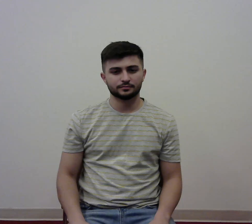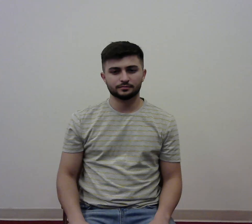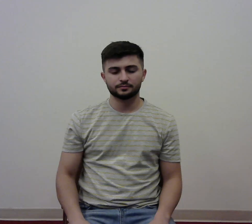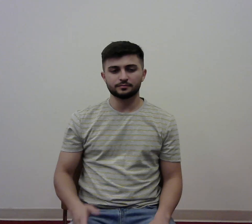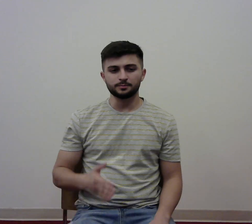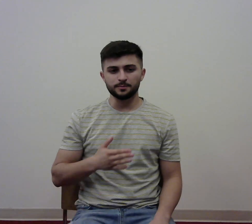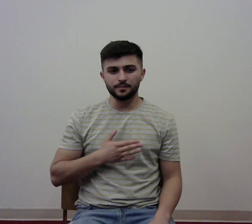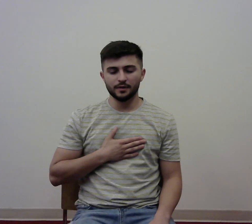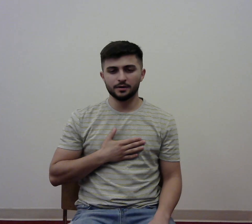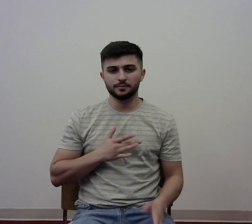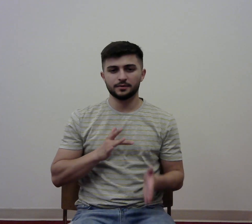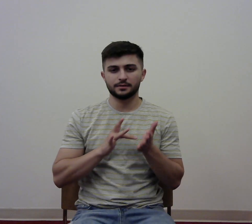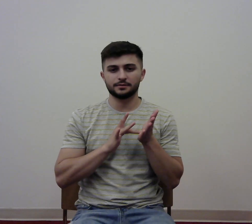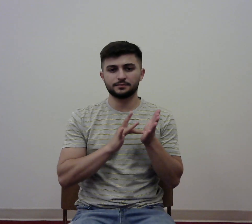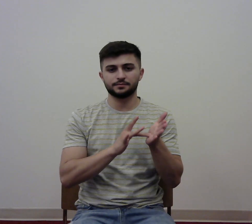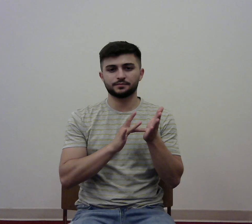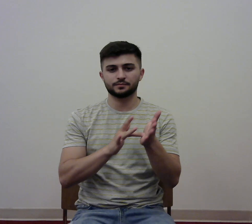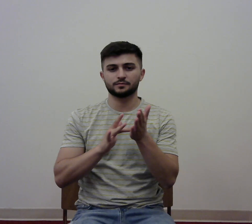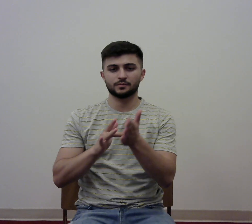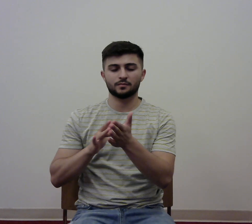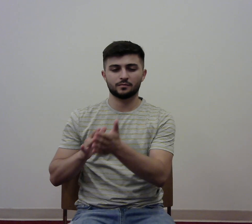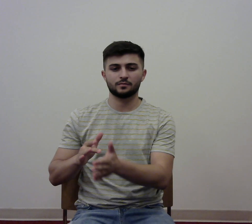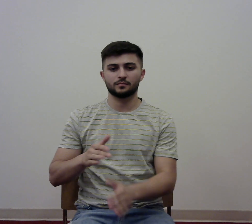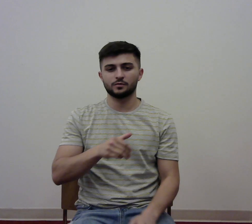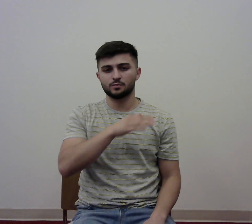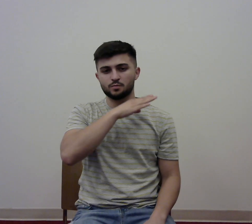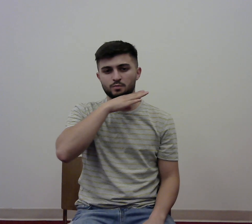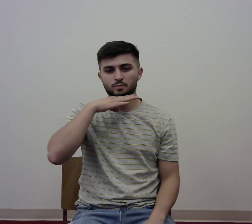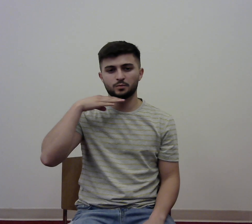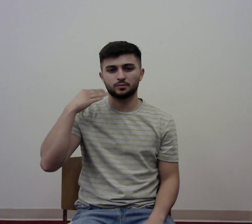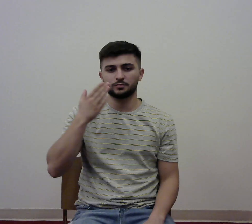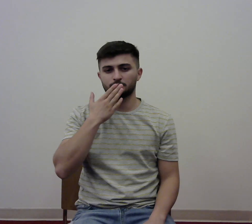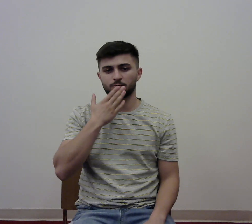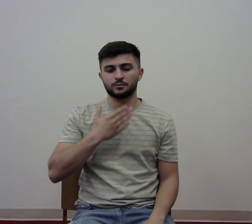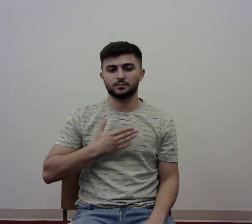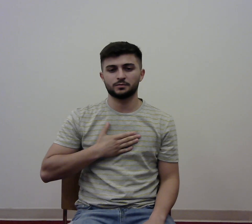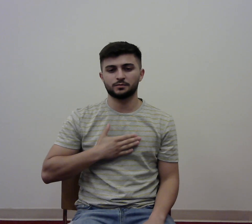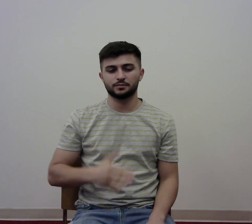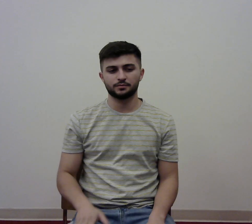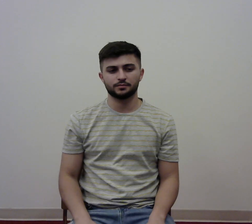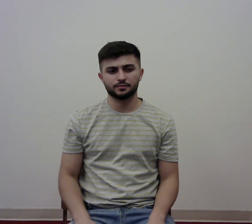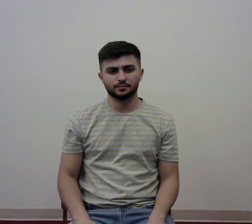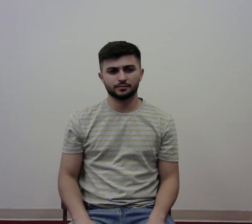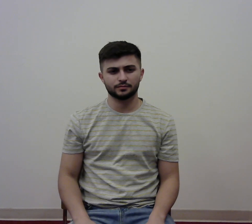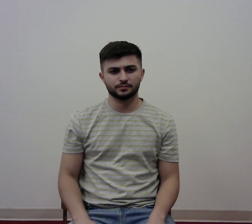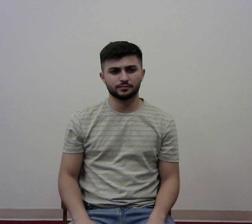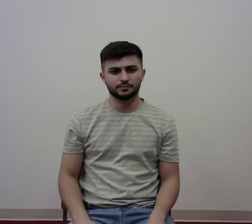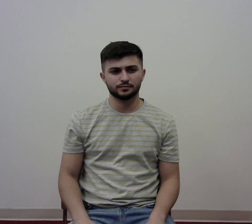Mən səyahət etməyi çox sevirəm